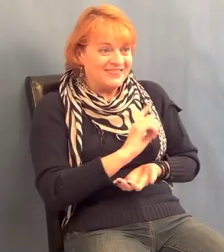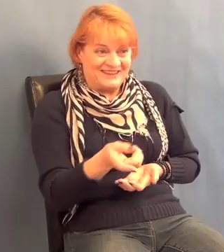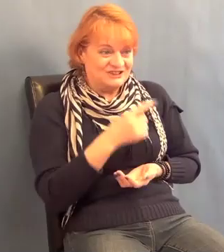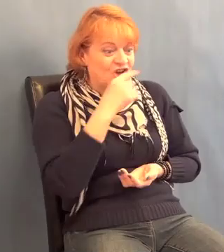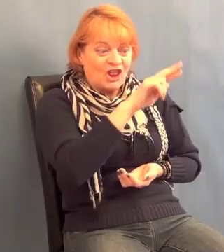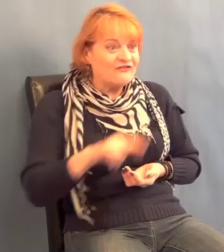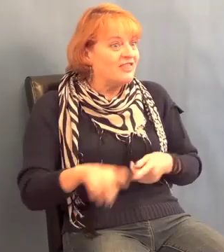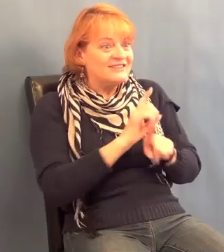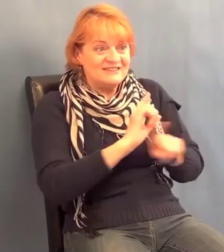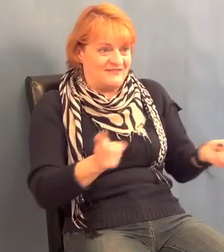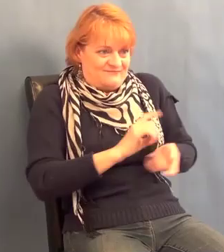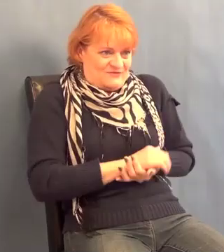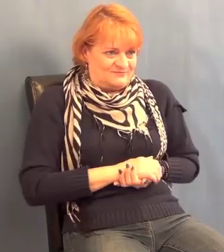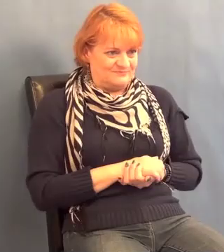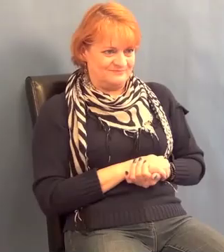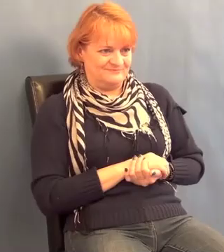Nie wolno, bo czerwony pasek przekreśla koło, to znaczy, że nie wolno.